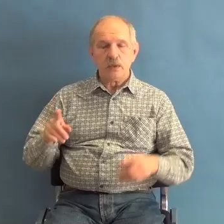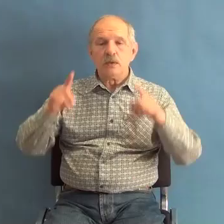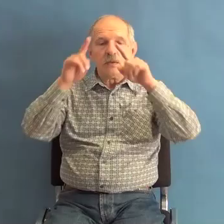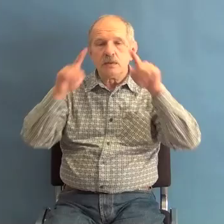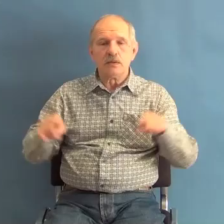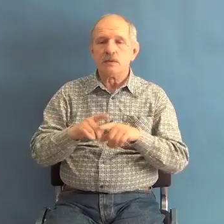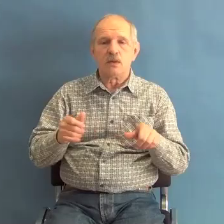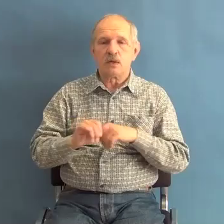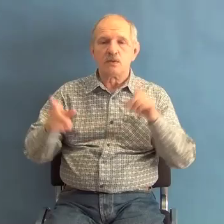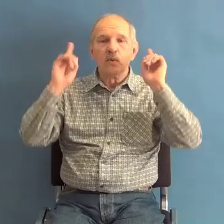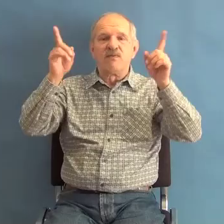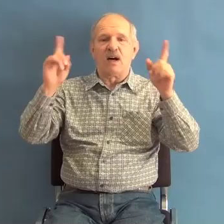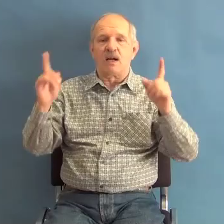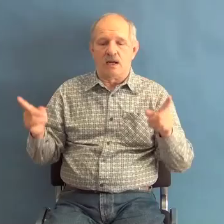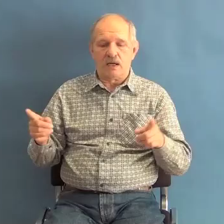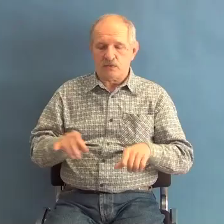Trójkąt oznacza uwaga.